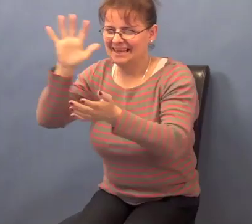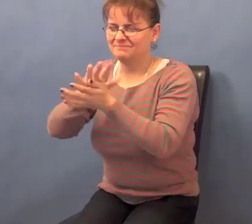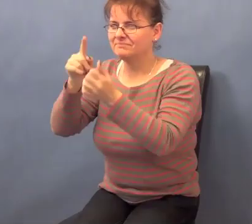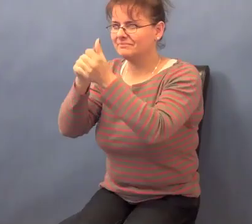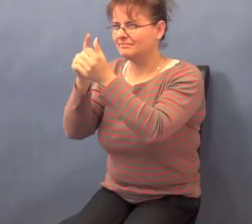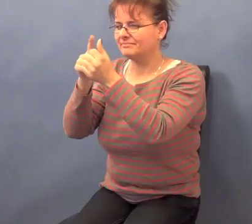To jest typowe zagranicą.